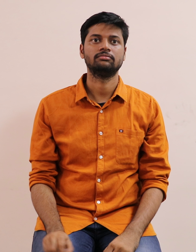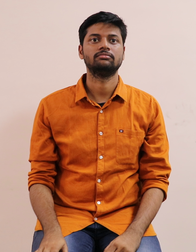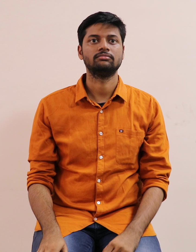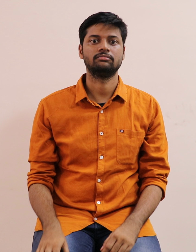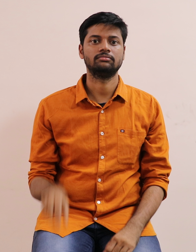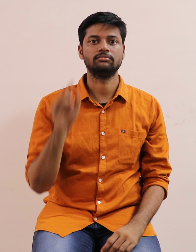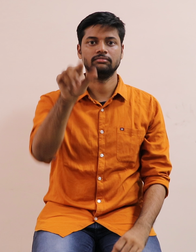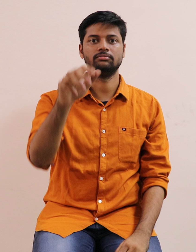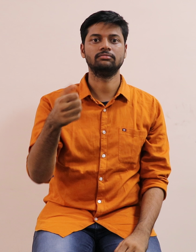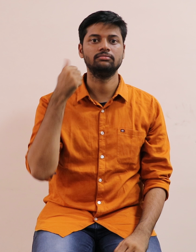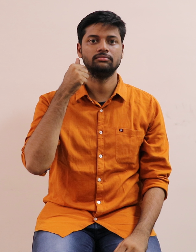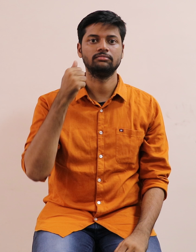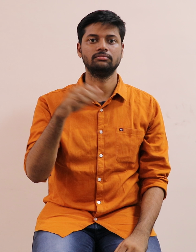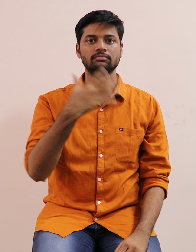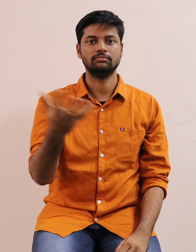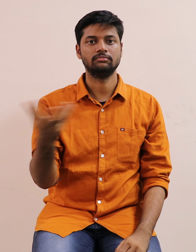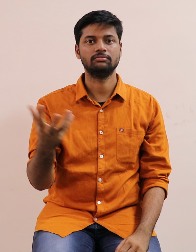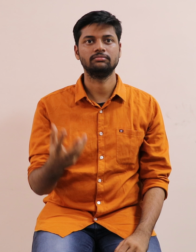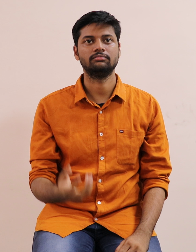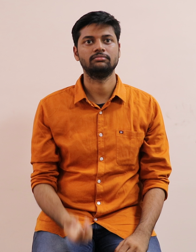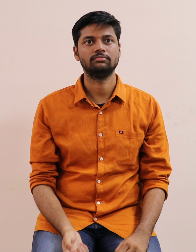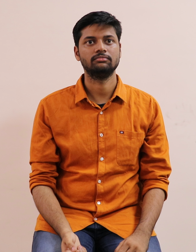what do you do